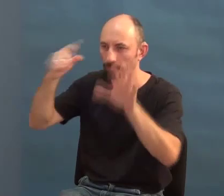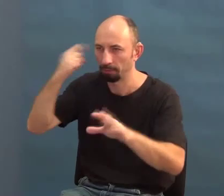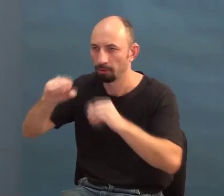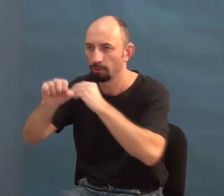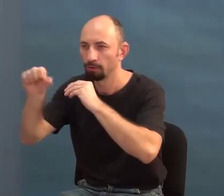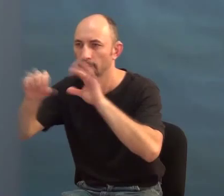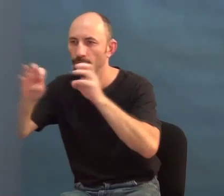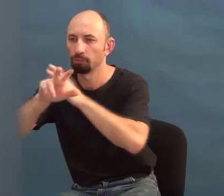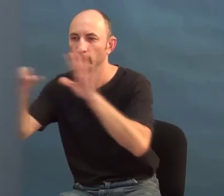Tysiąc dziewięćset osiemdziesiątym szóstym